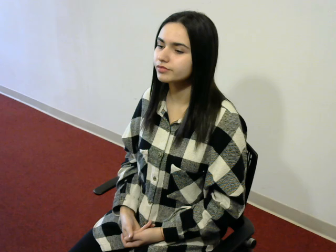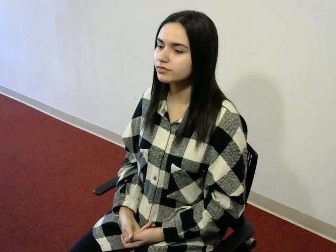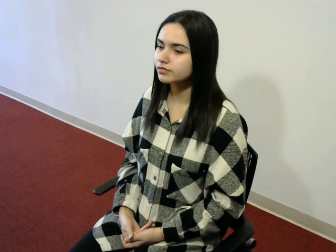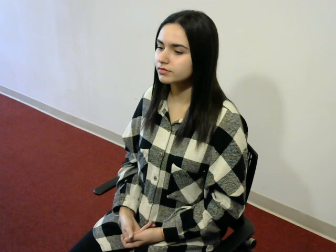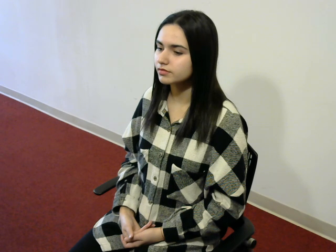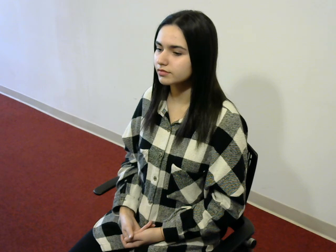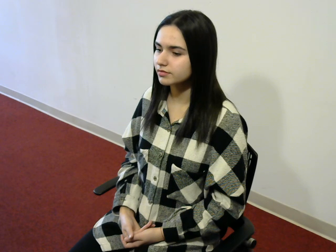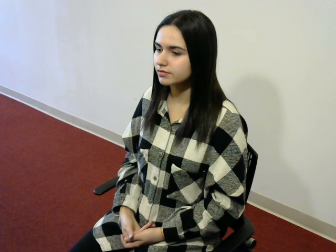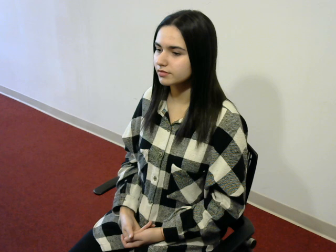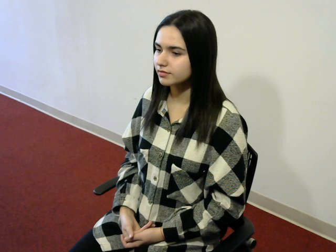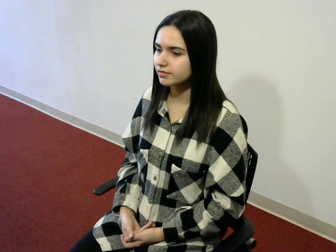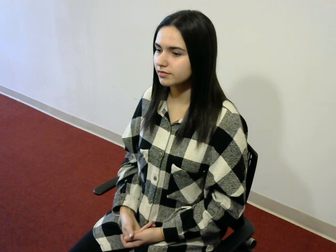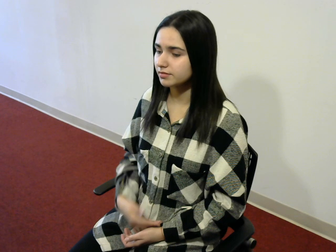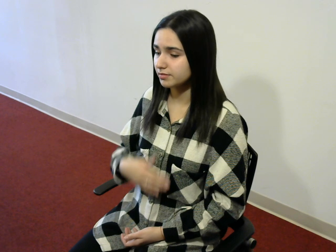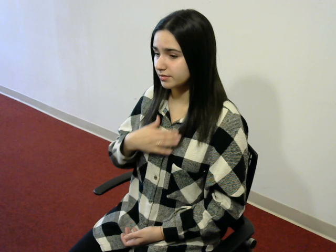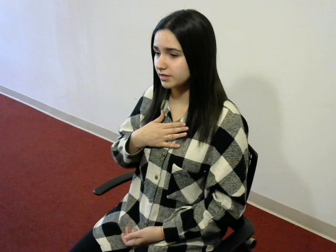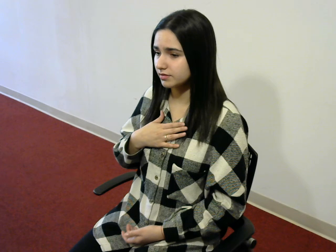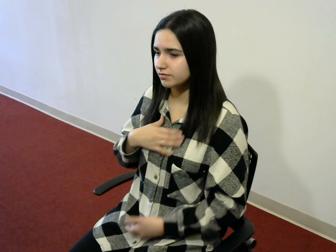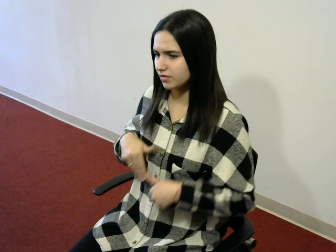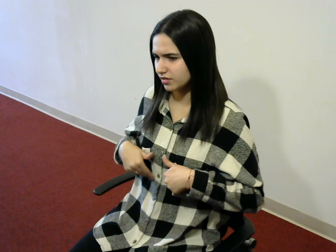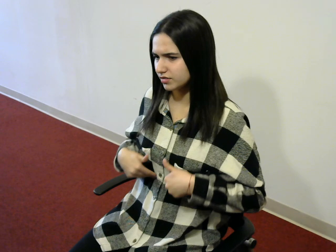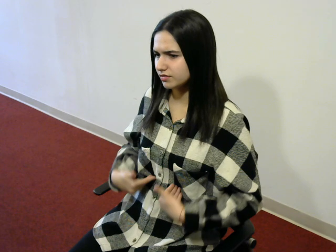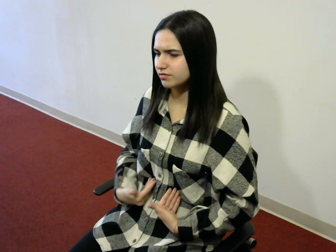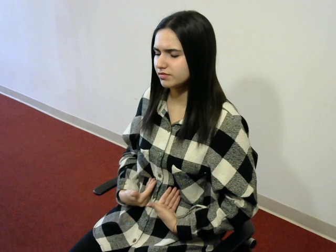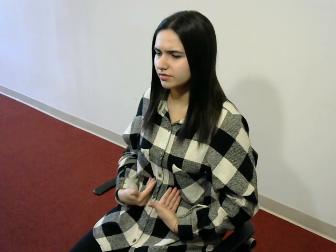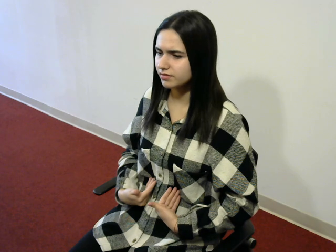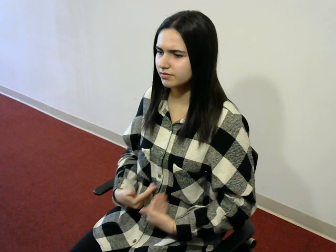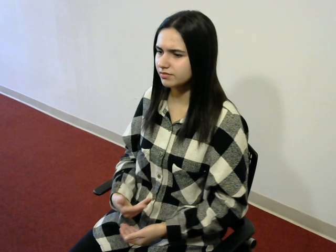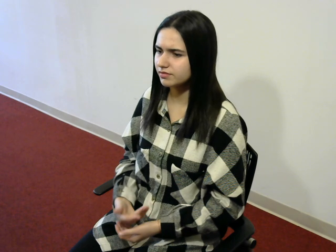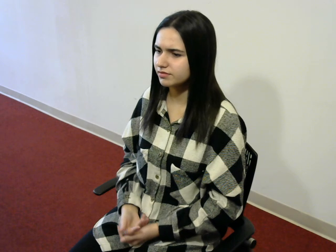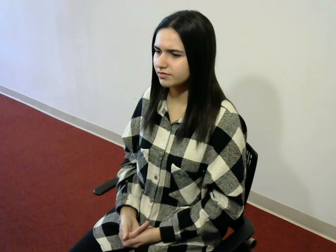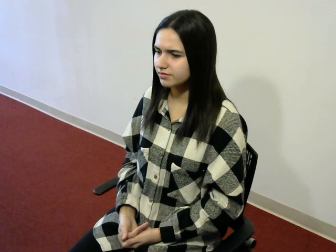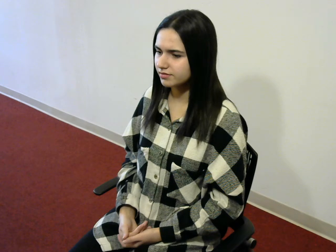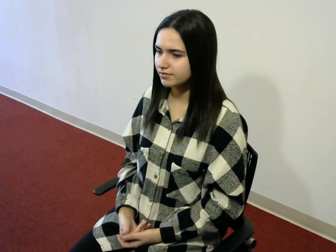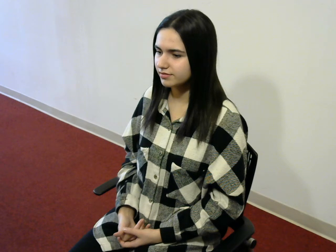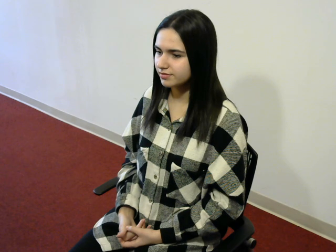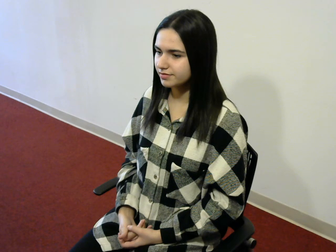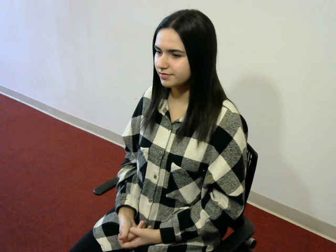Mən acmışam